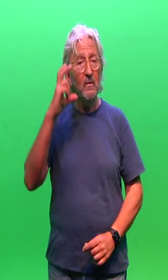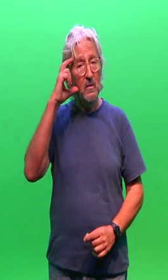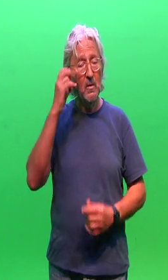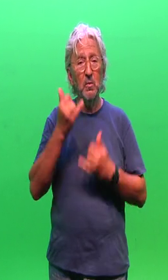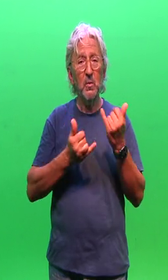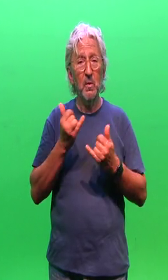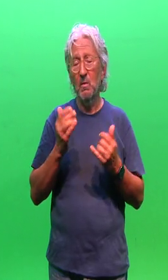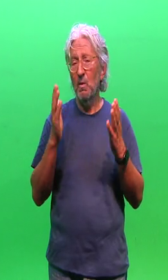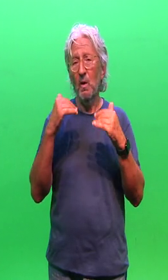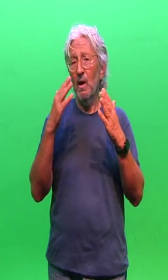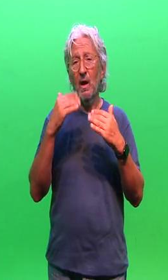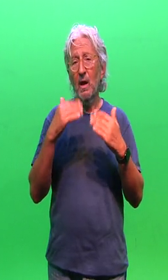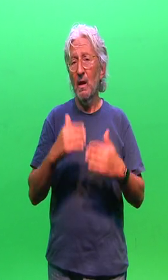No tinc problemes per dormir.